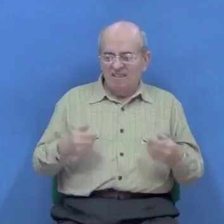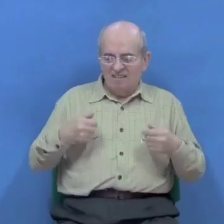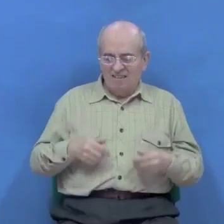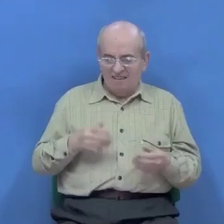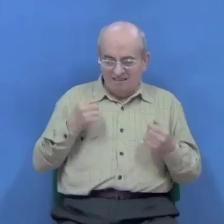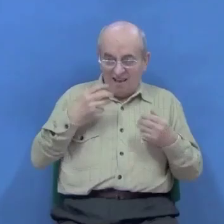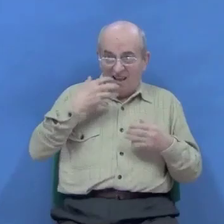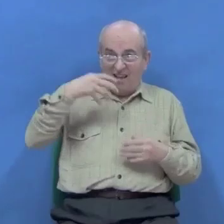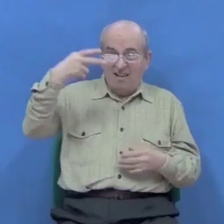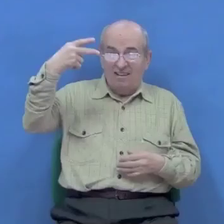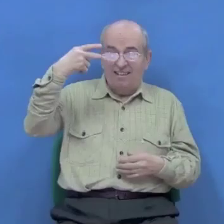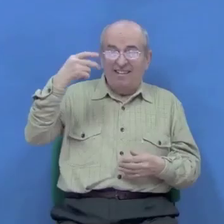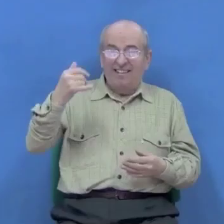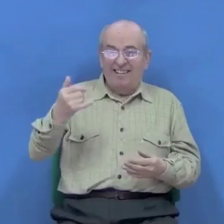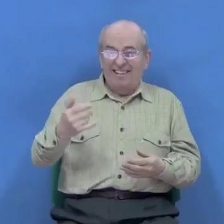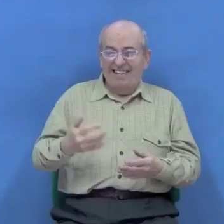Ubierać się na gorącą, słoneczną pogodę.